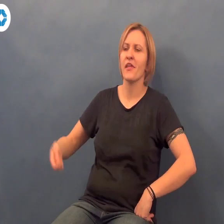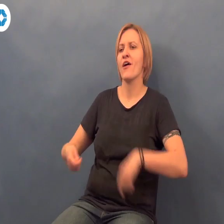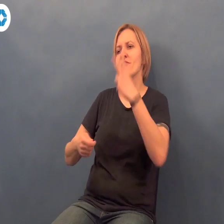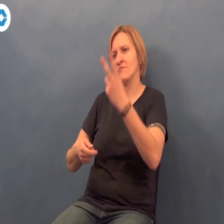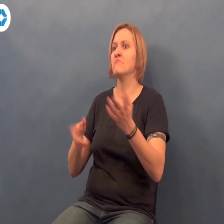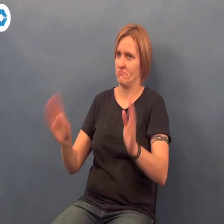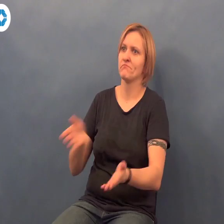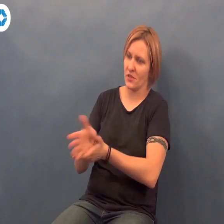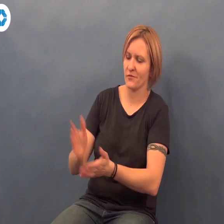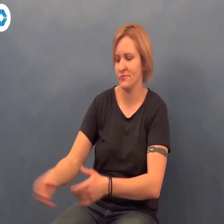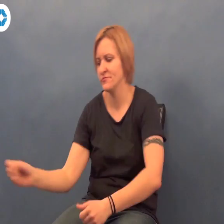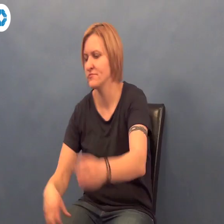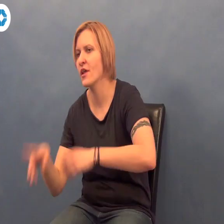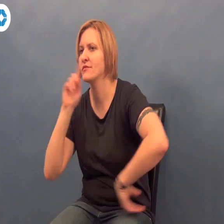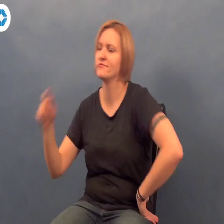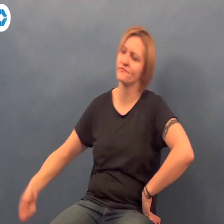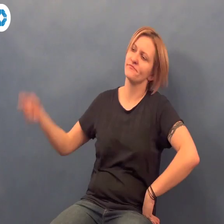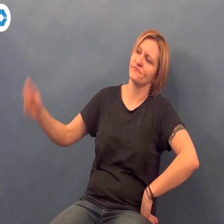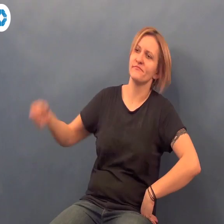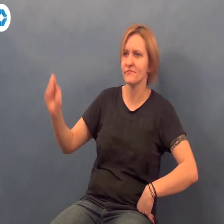Dwóch chętnie pomaga, zbierając i wrzucając gruszki do kosza, a trzeci chłopak odbija paletką piłeczkę.